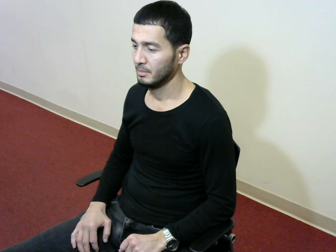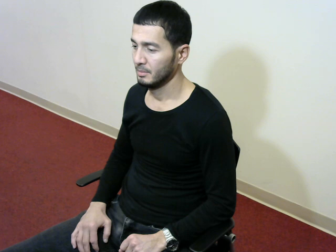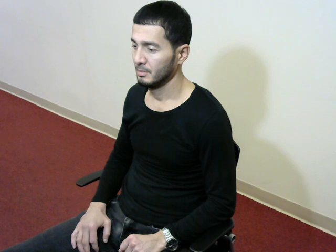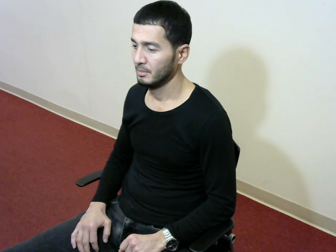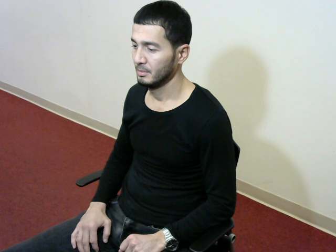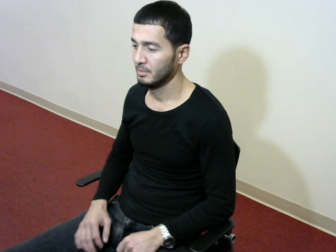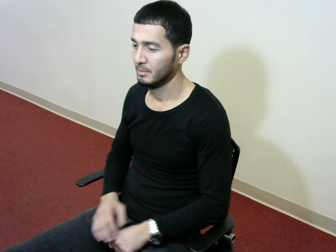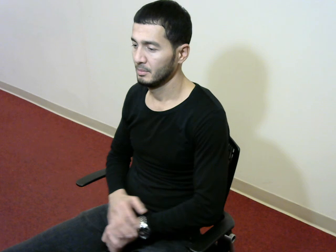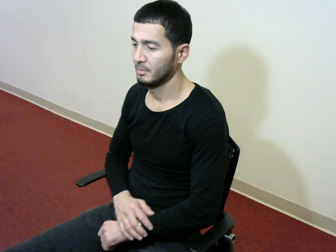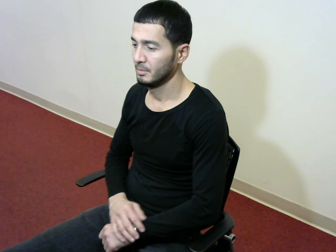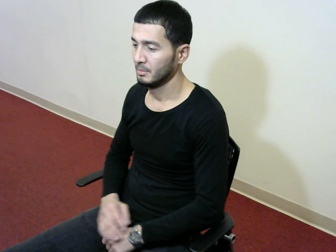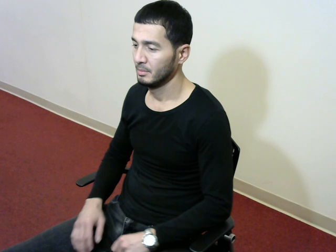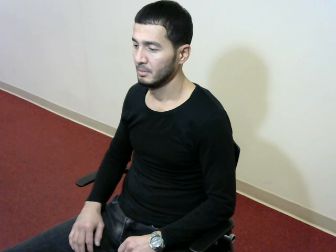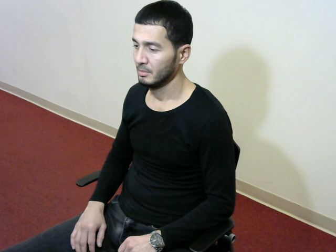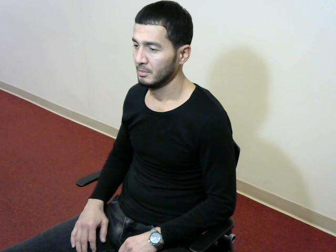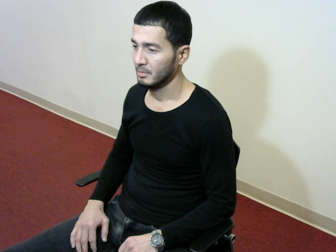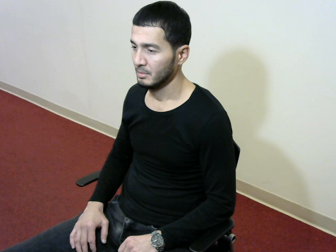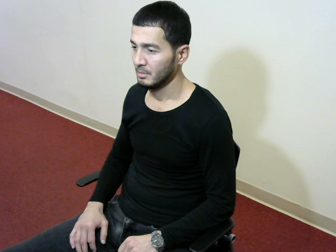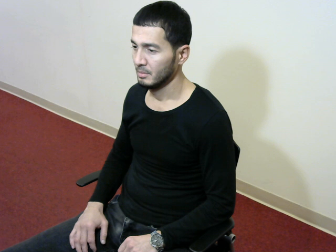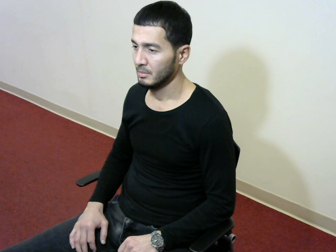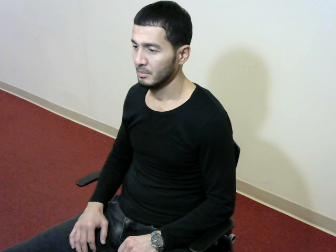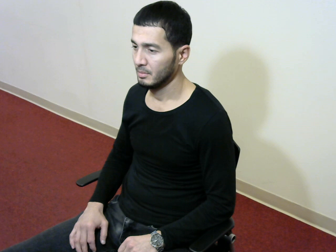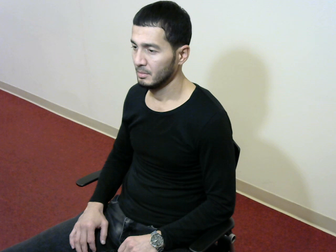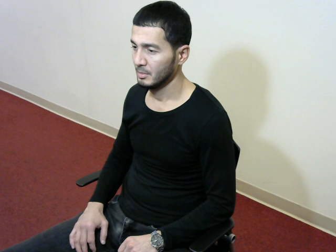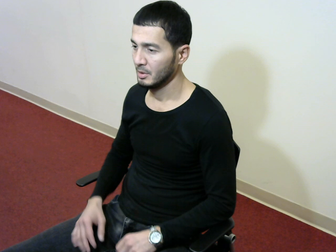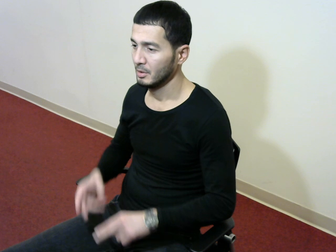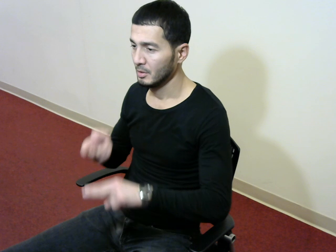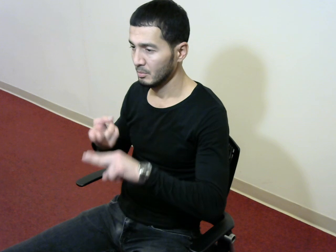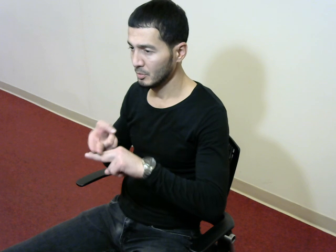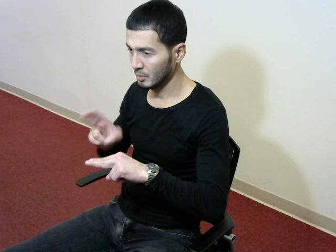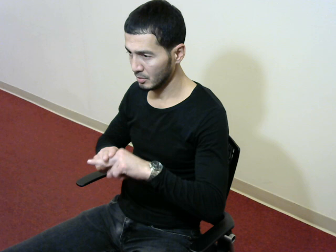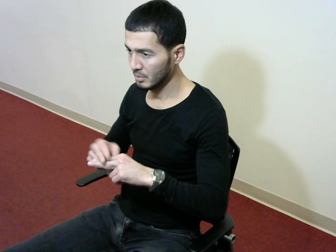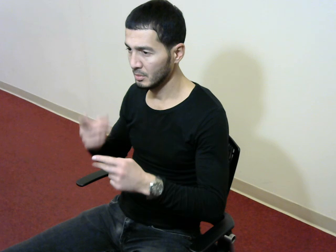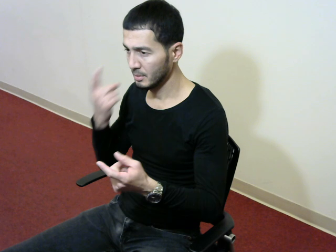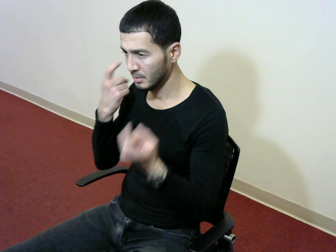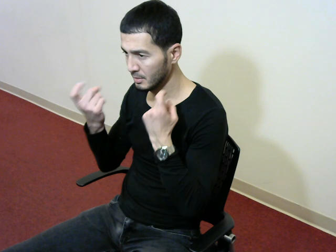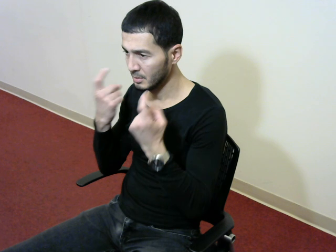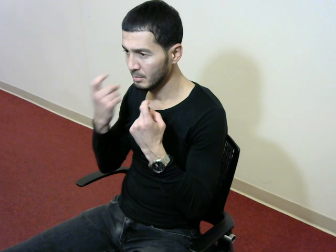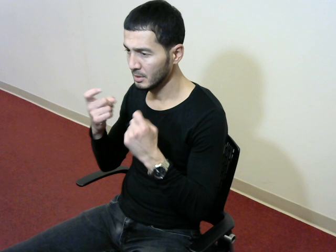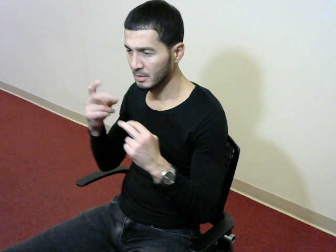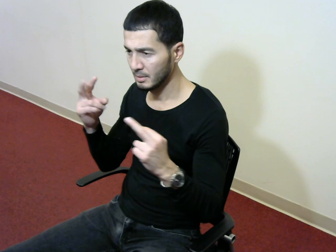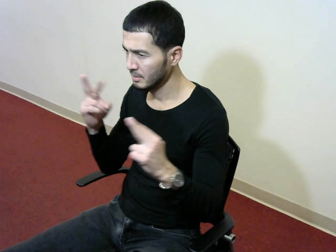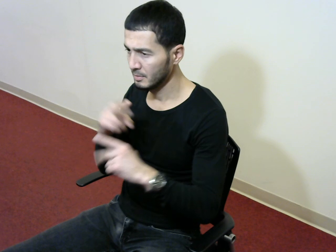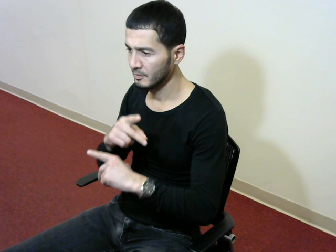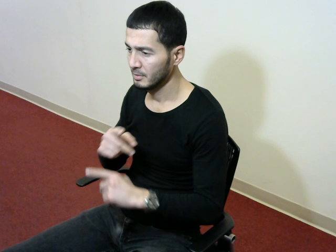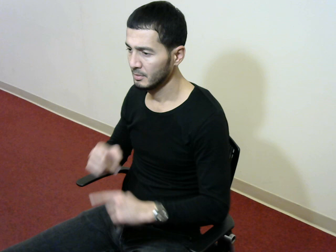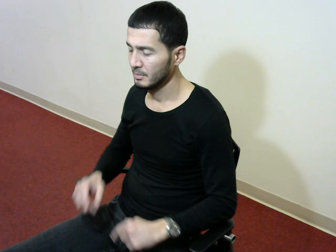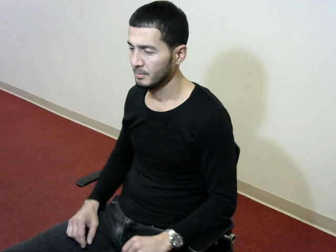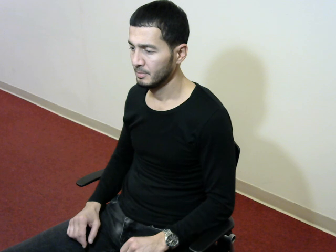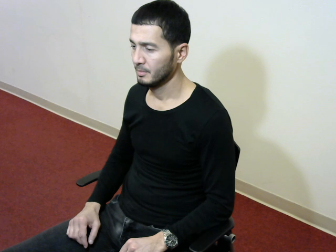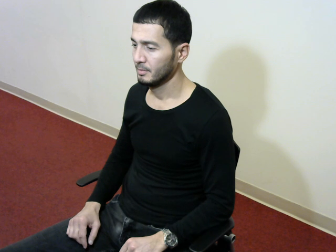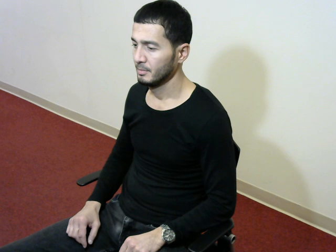Bu məlumat səhvdir